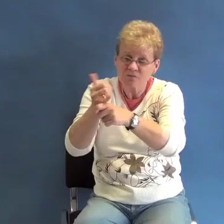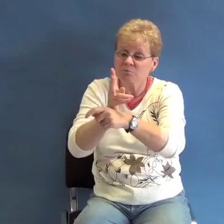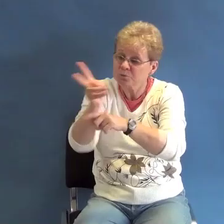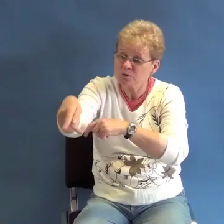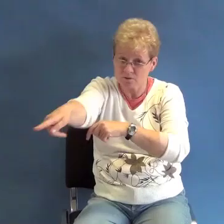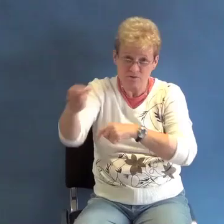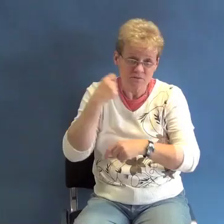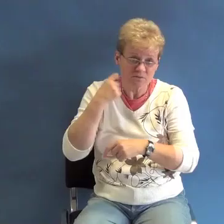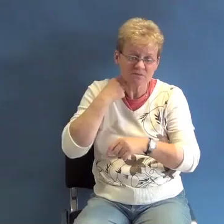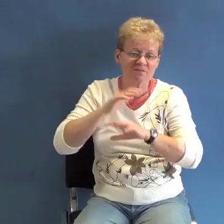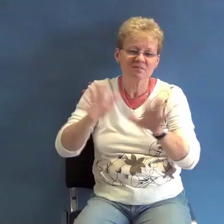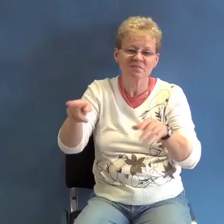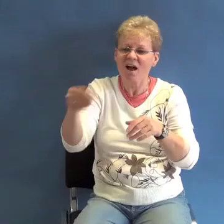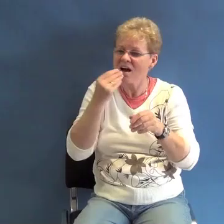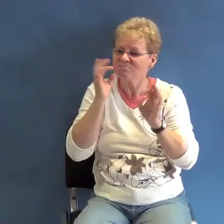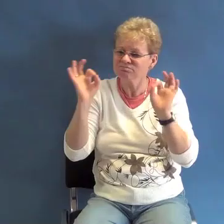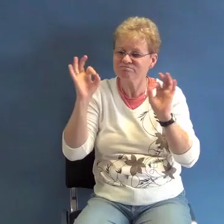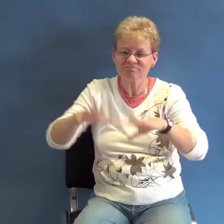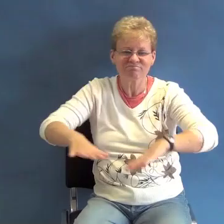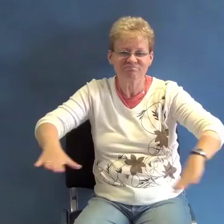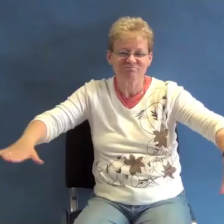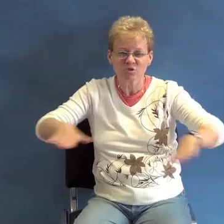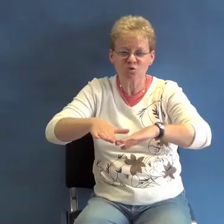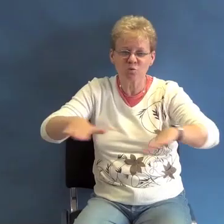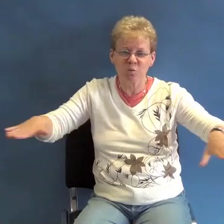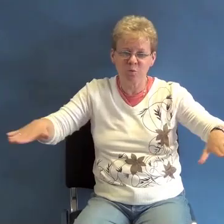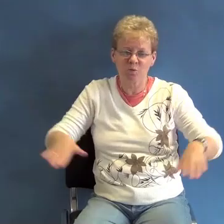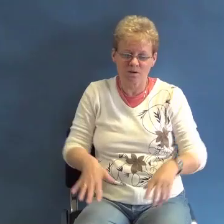Jak wejdziesz i będzie to miejsce na wysokim poziomie, z dużą ilości przestrzeni, to nie będzie wódki.